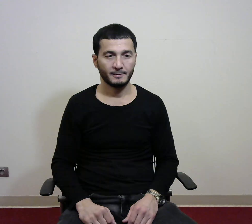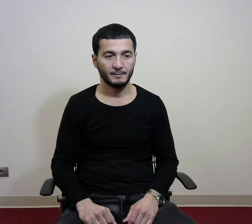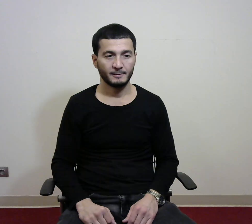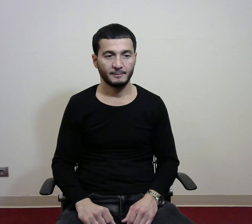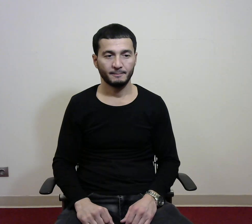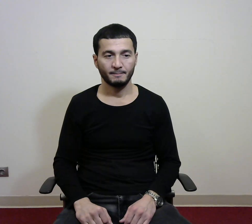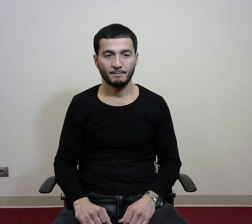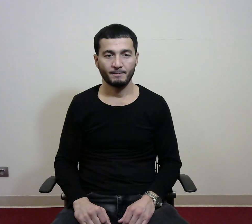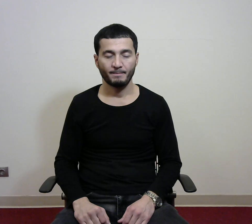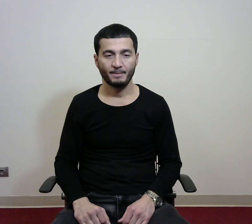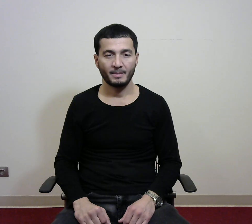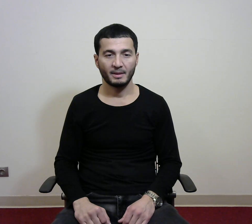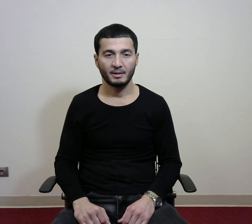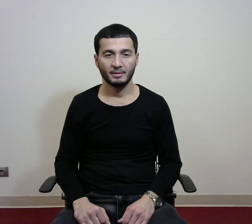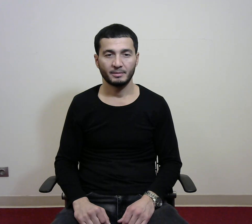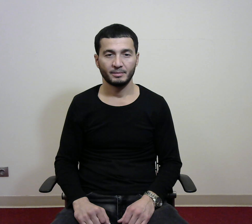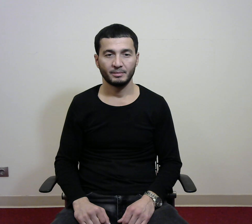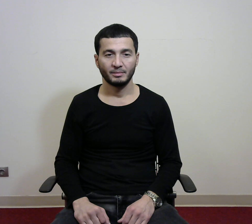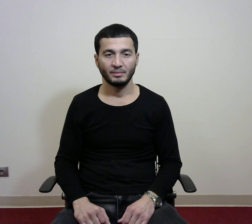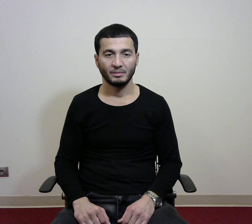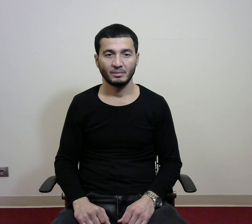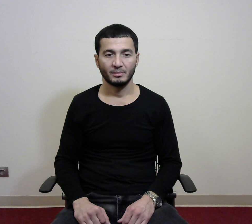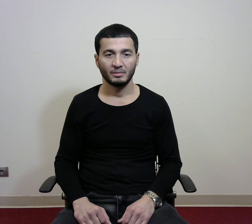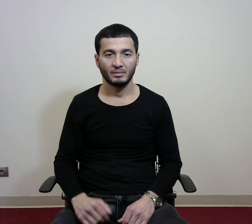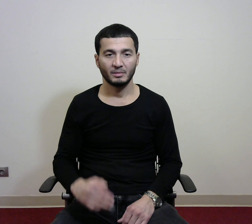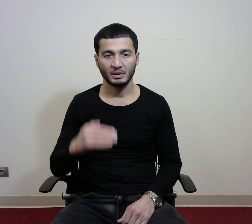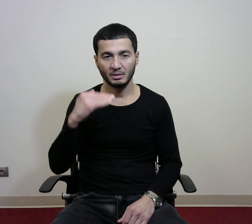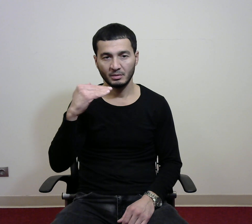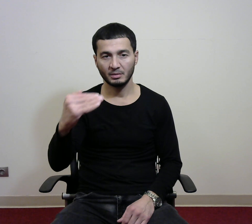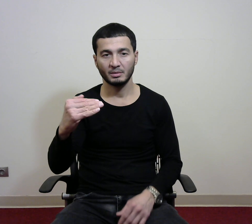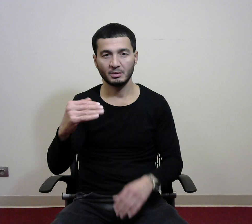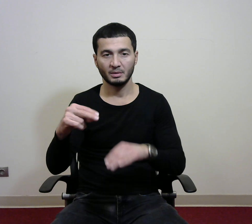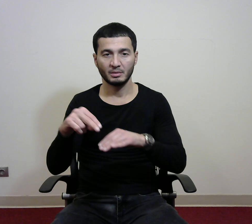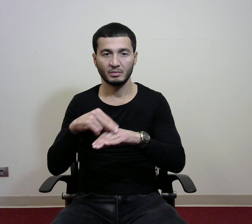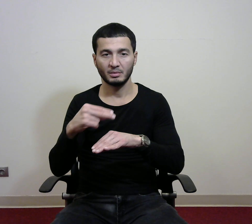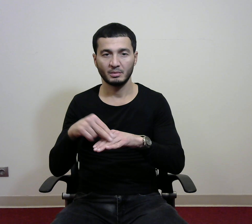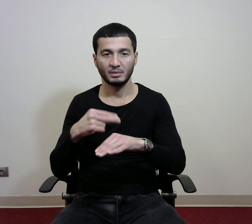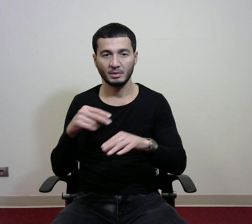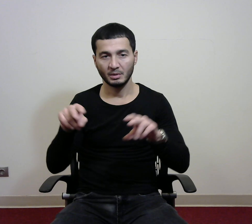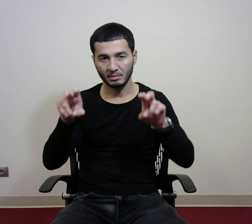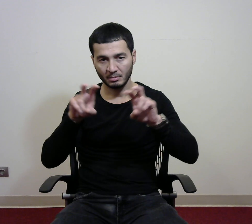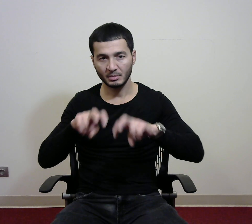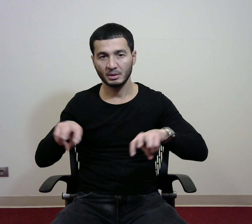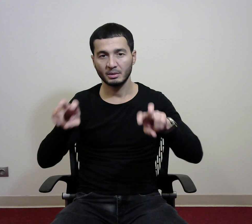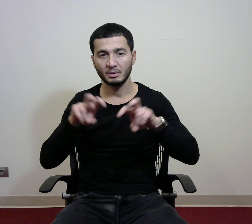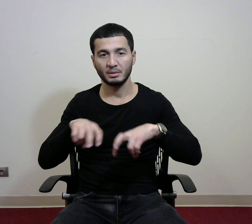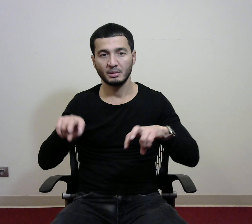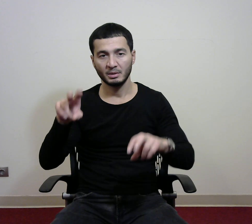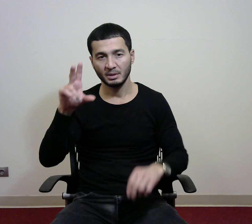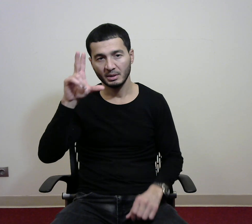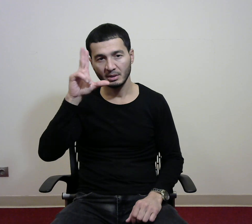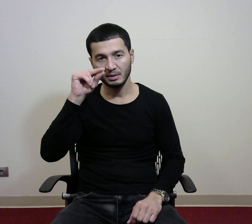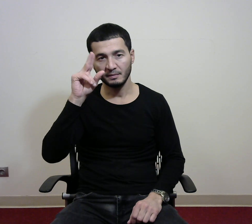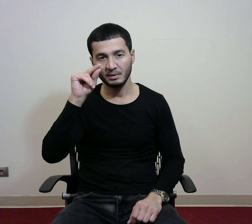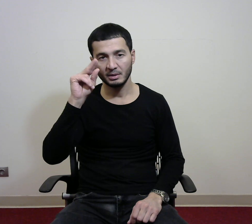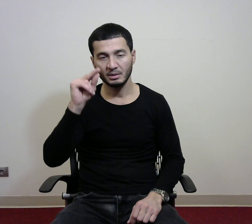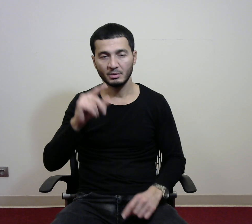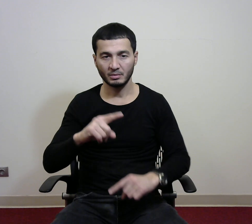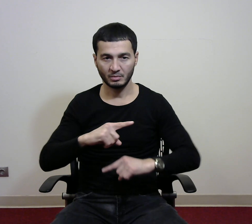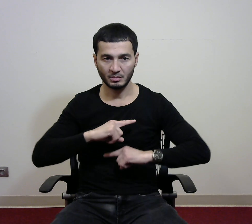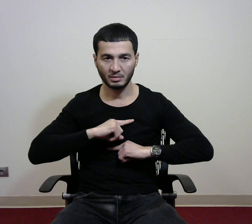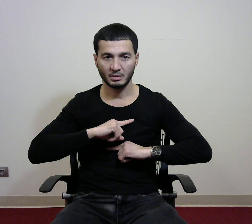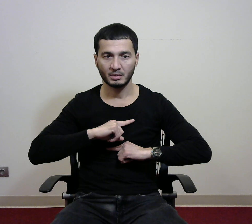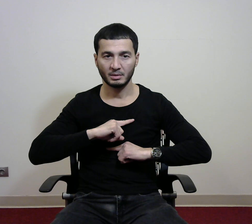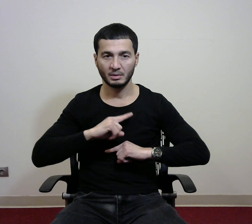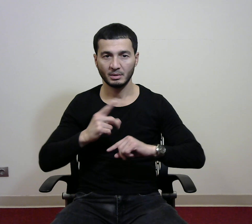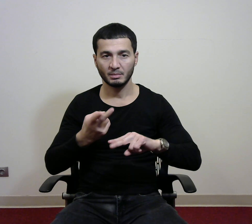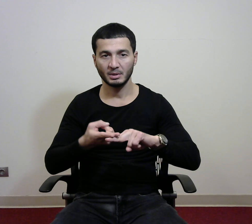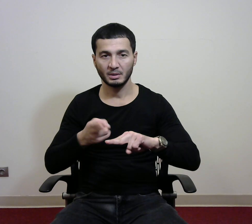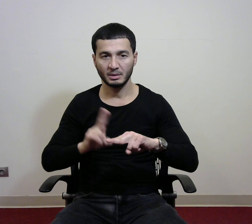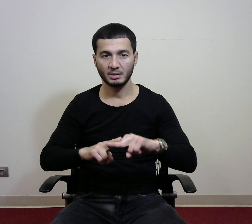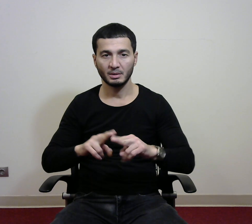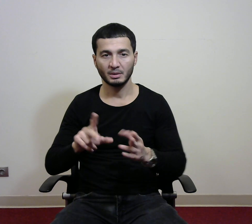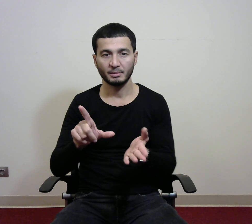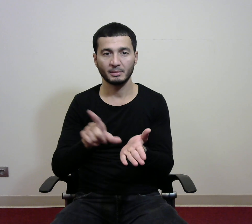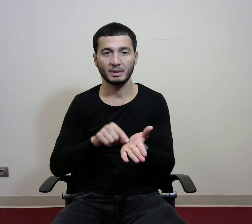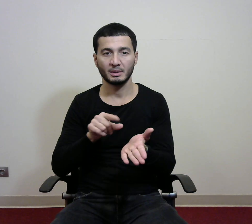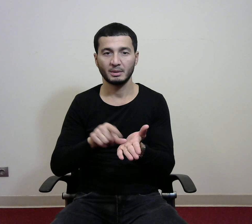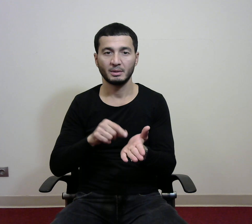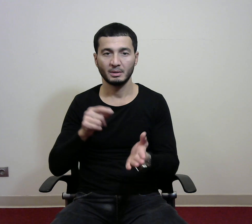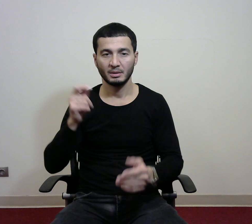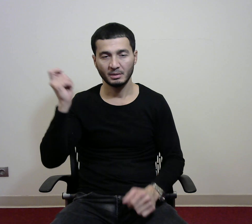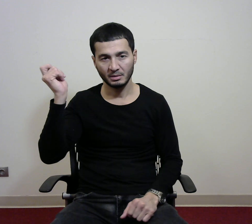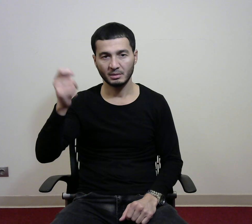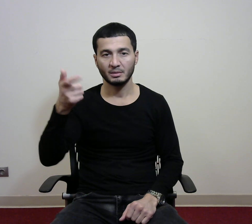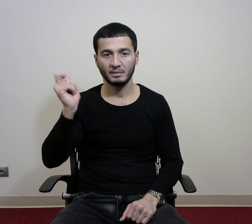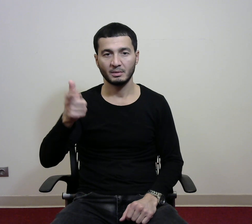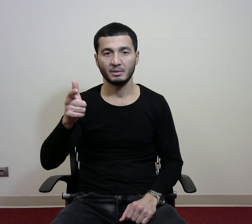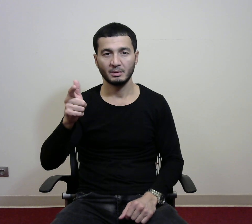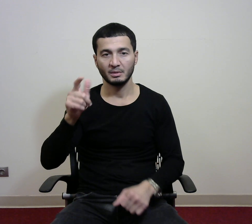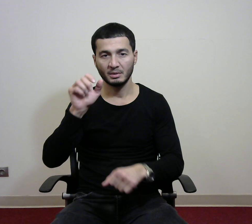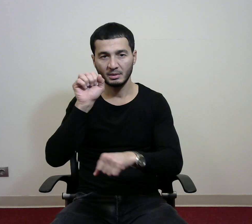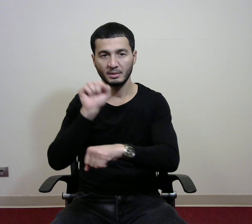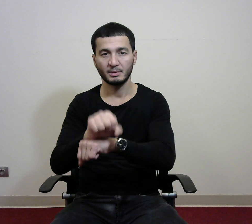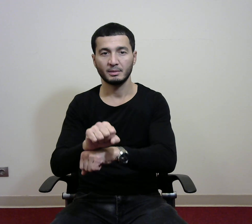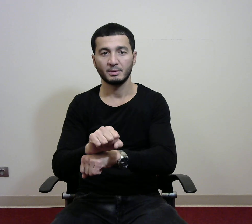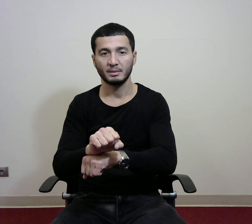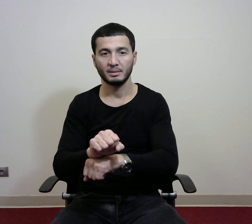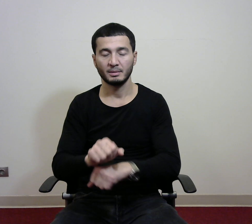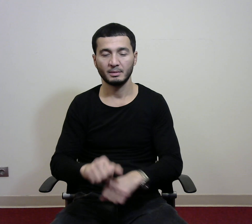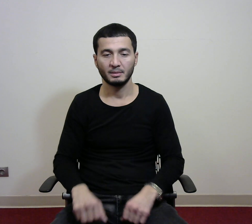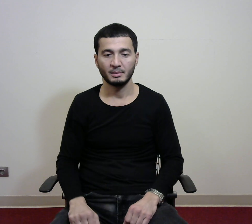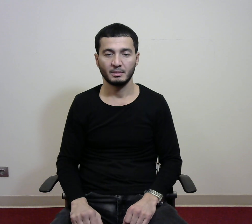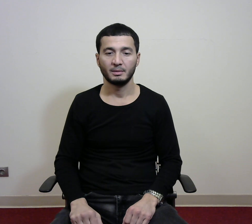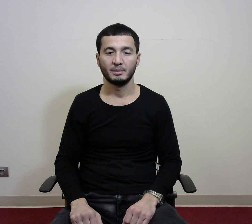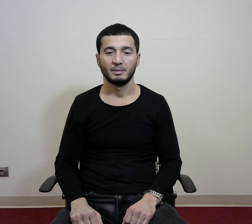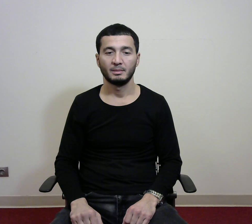Sizin həyat yoldaşınızın müayinə tarixi çatdığı üçün pensiya ödənişi dayanıb